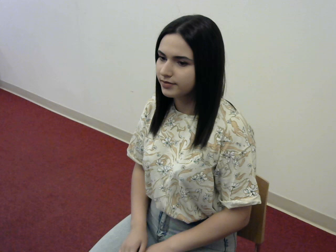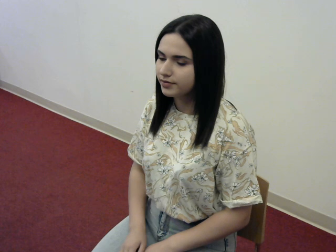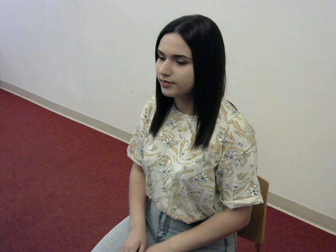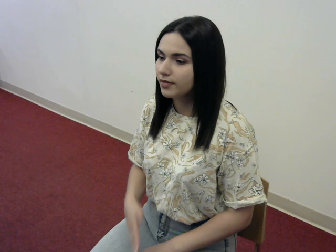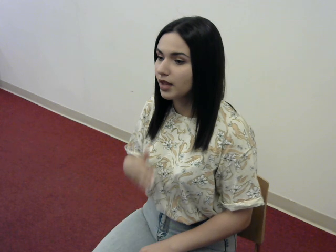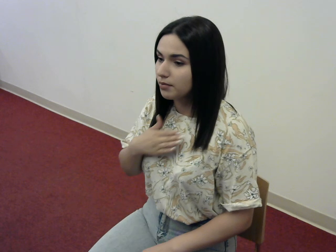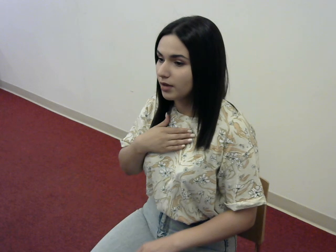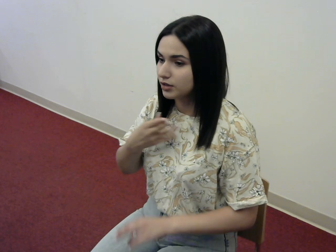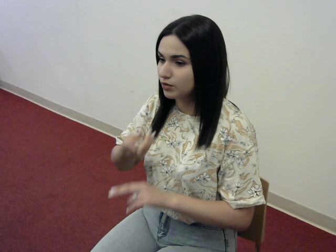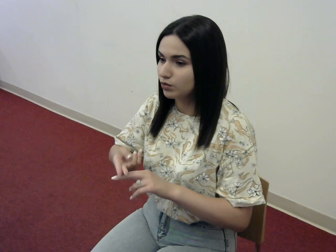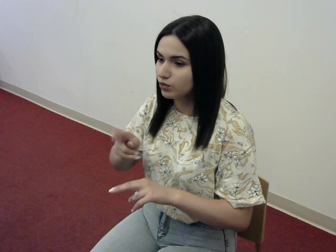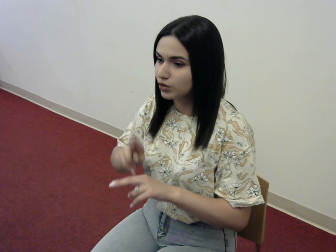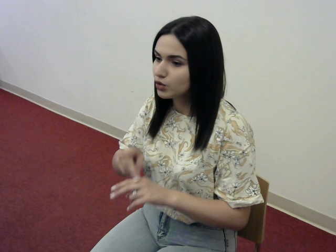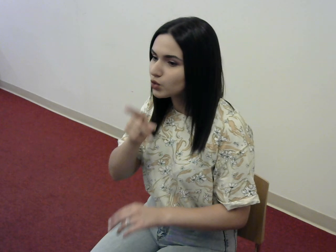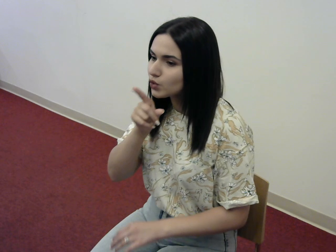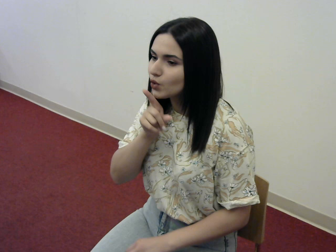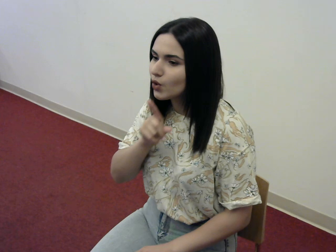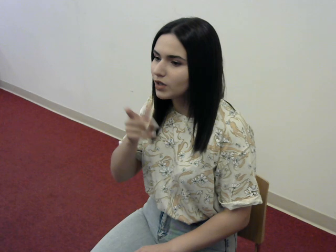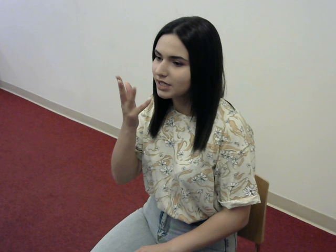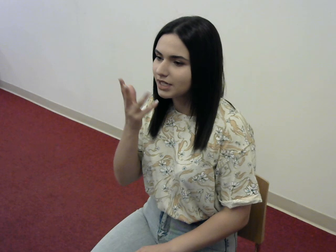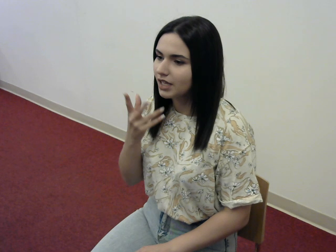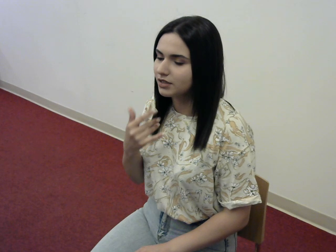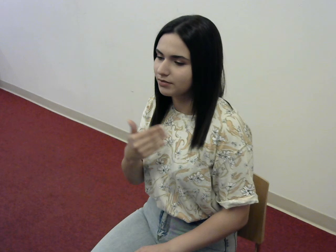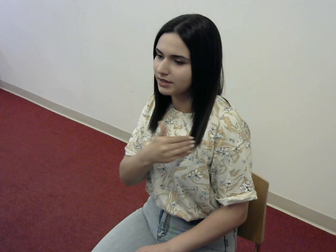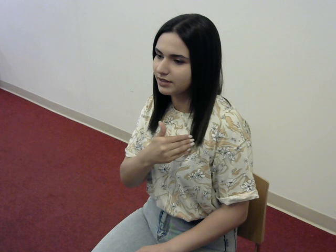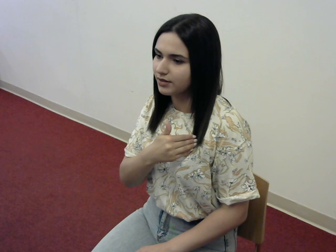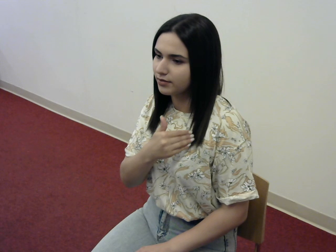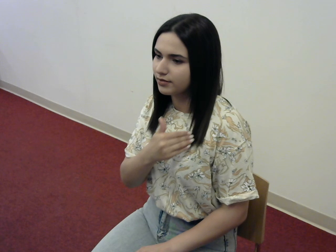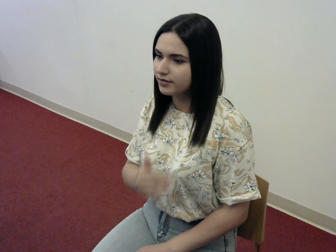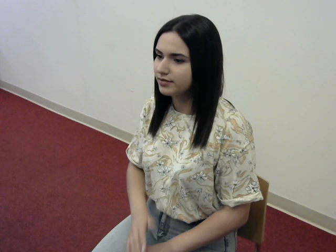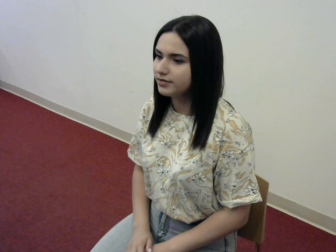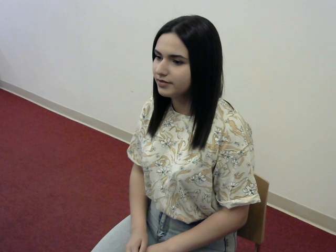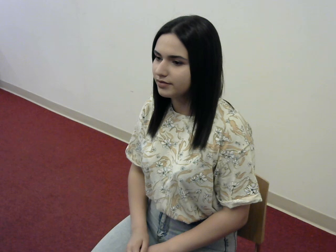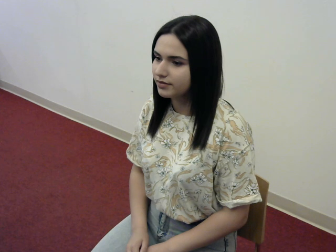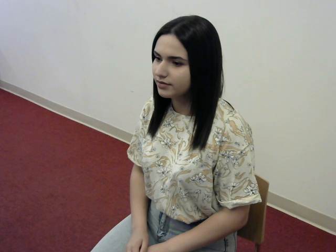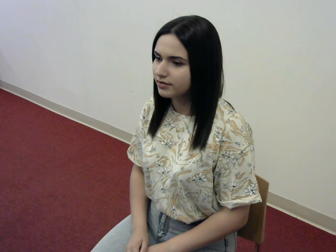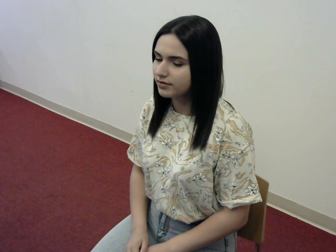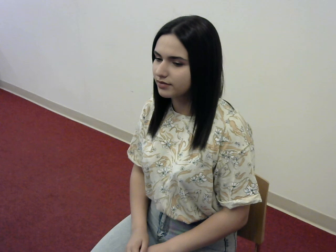Mən bunun göy rəngdə olanını istəyirəm